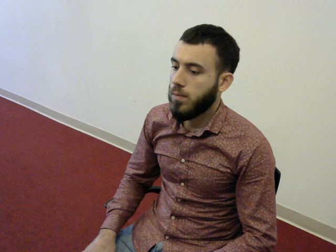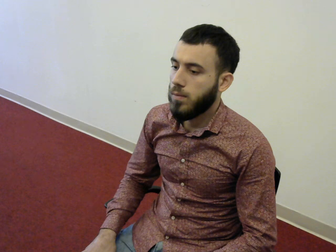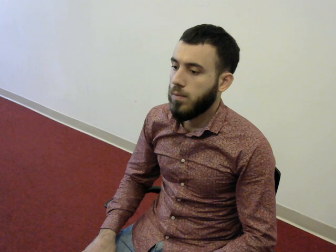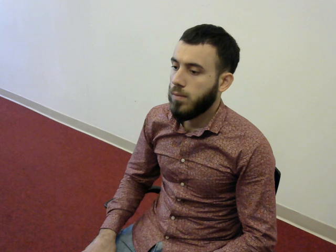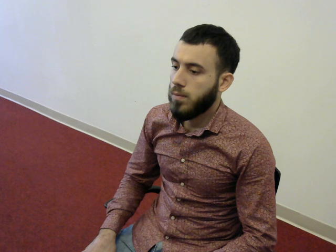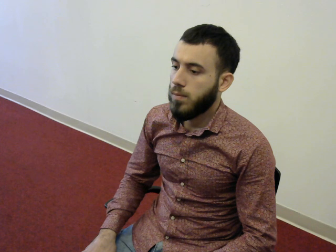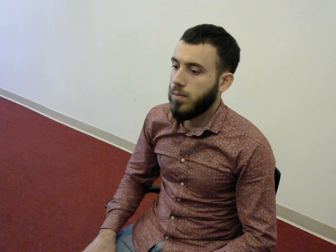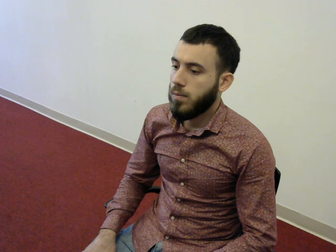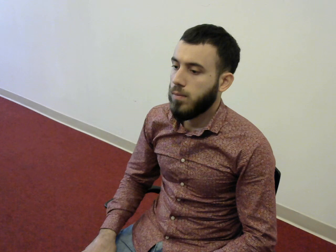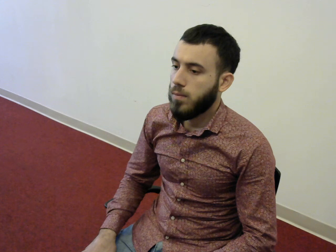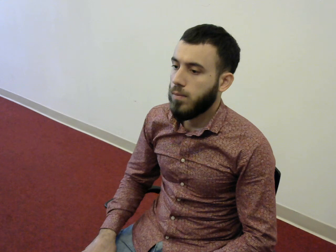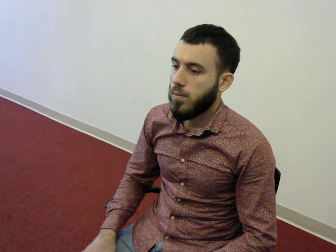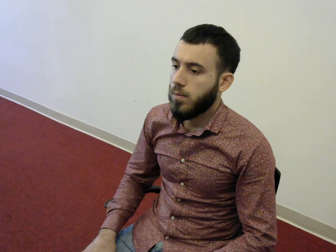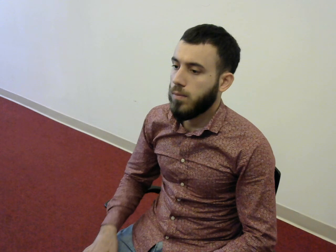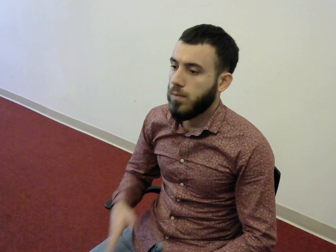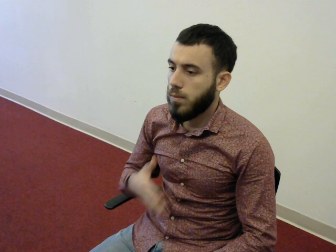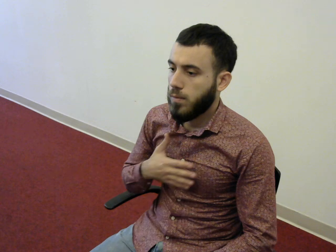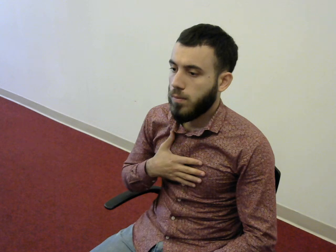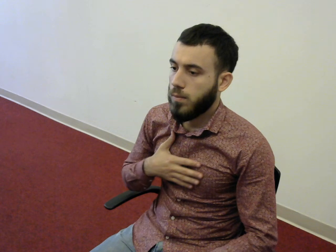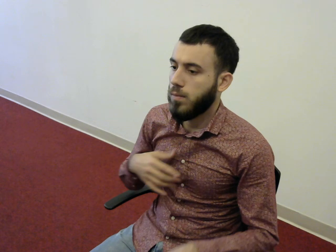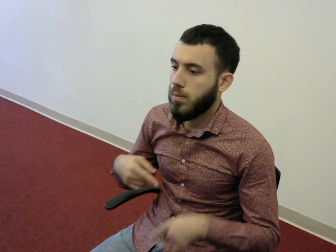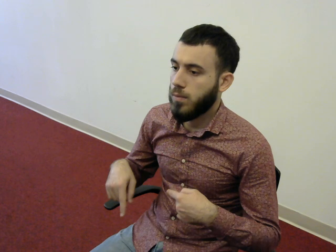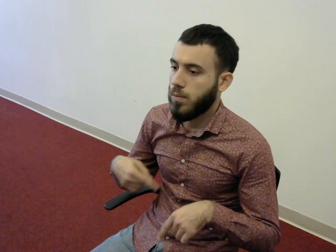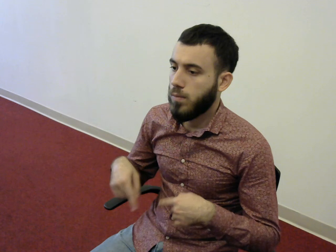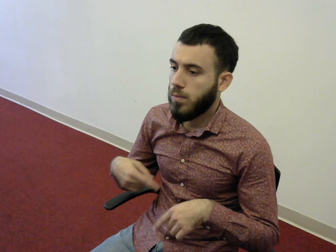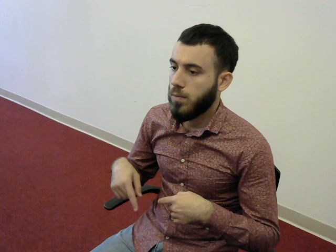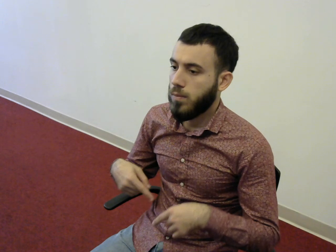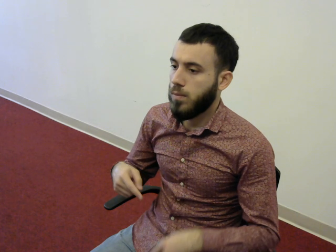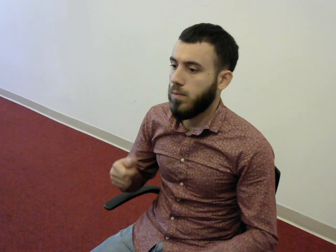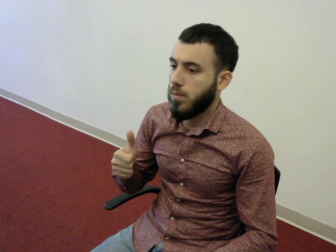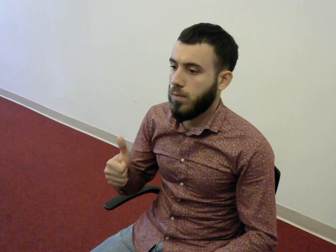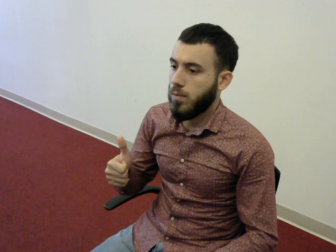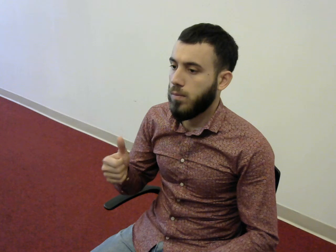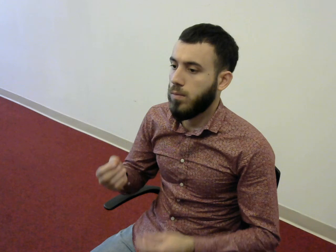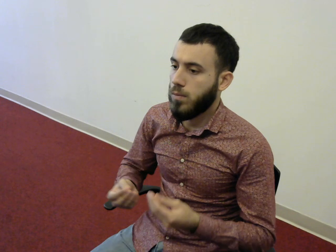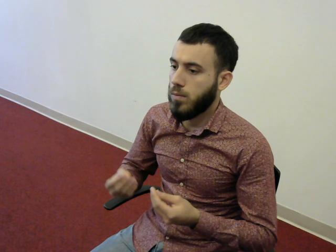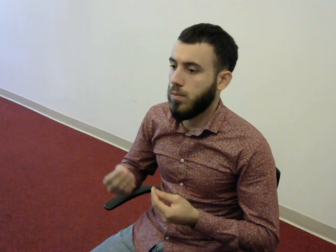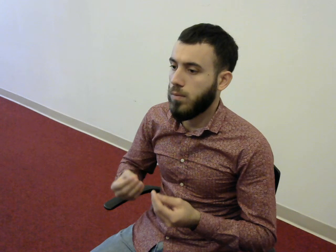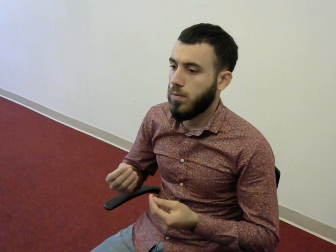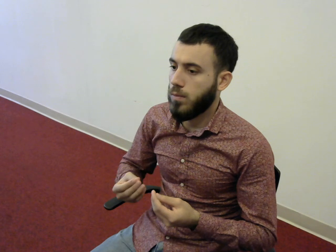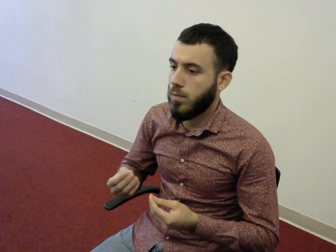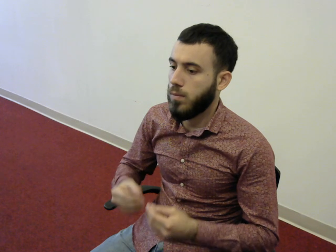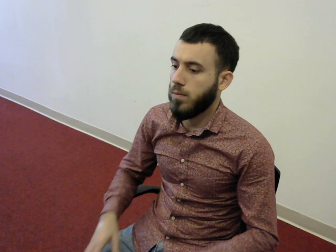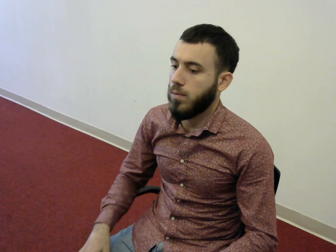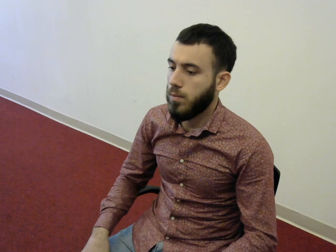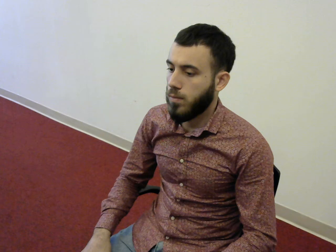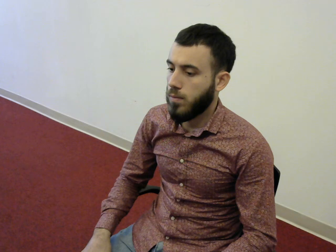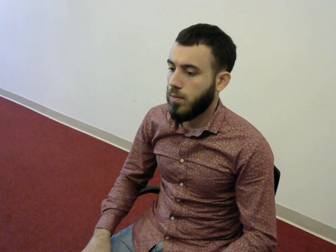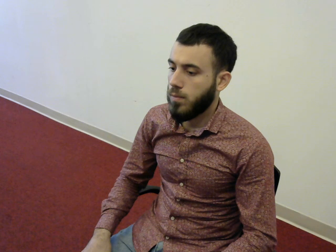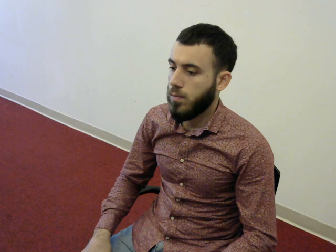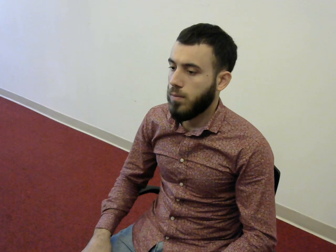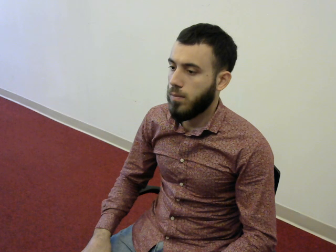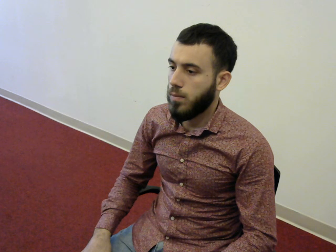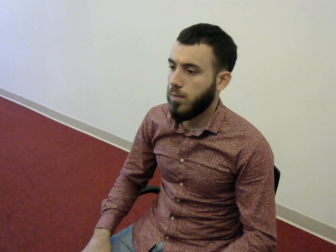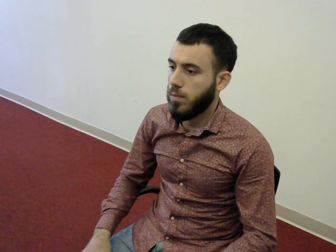Mən futbolu yaxşı oynayıram